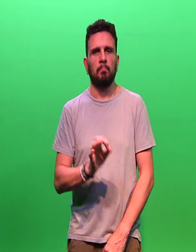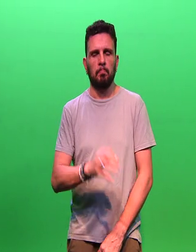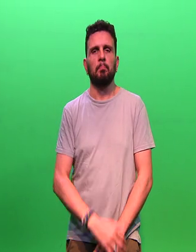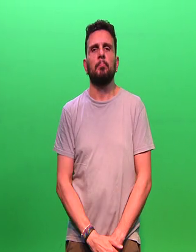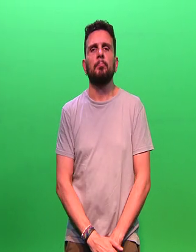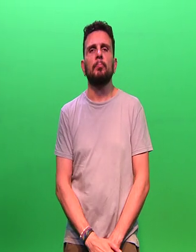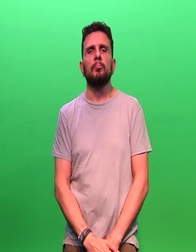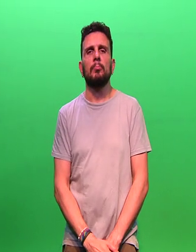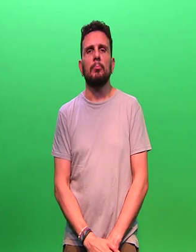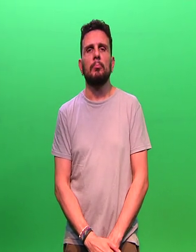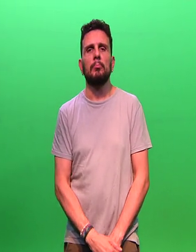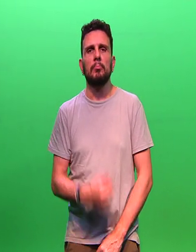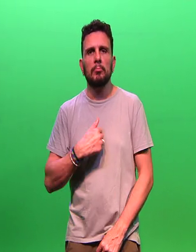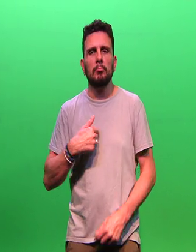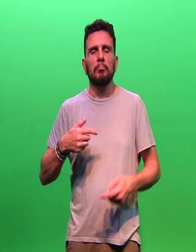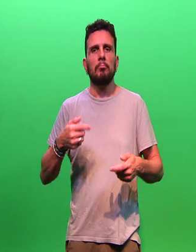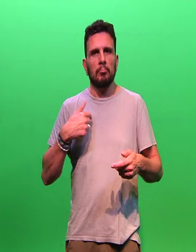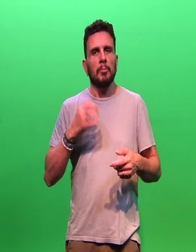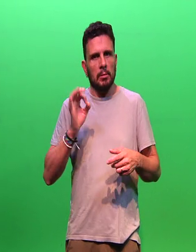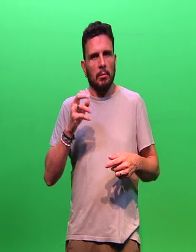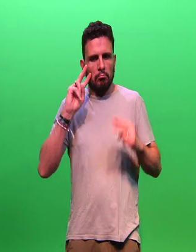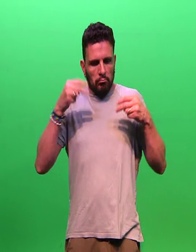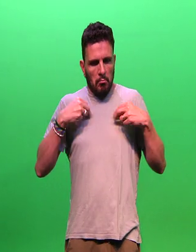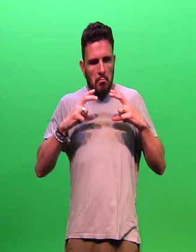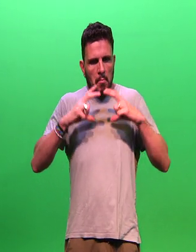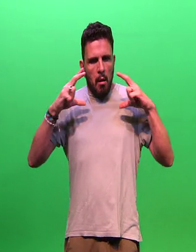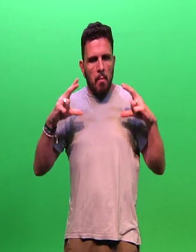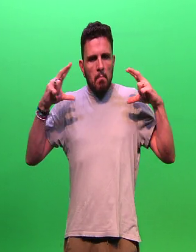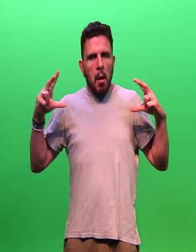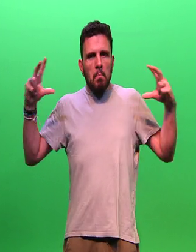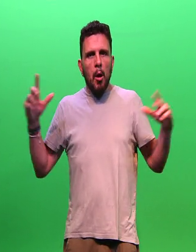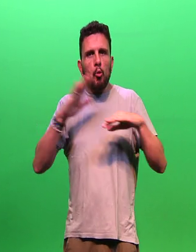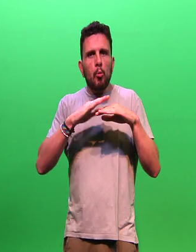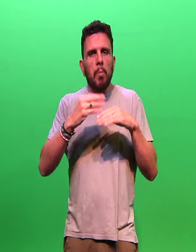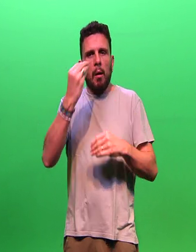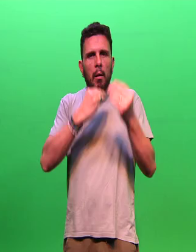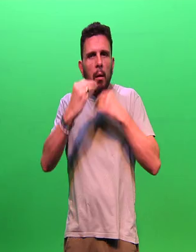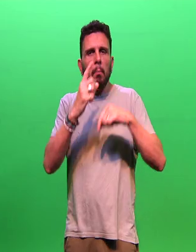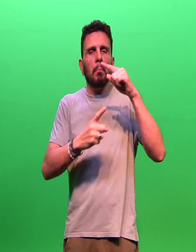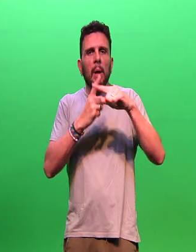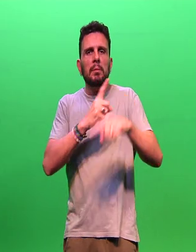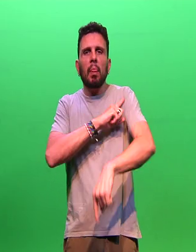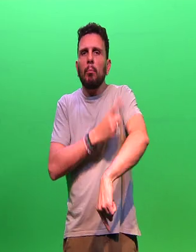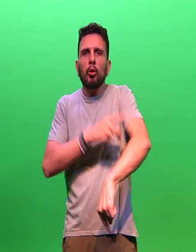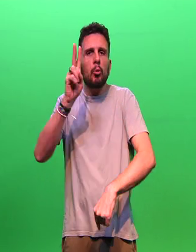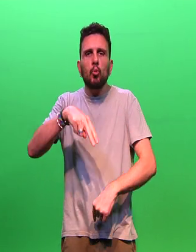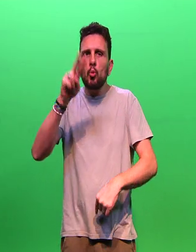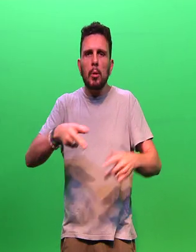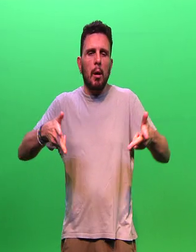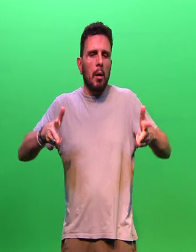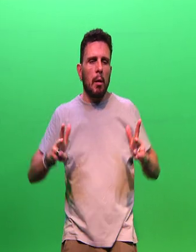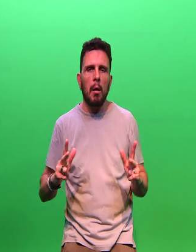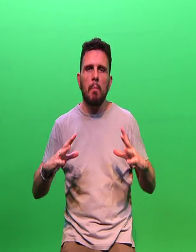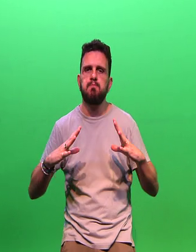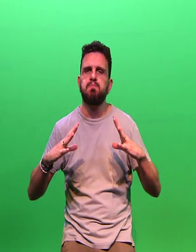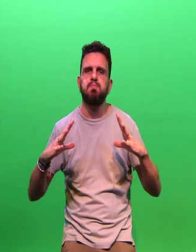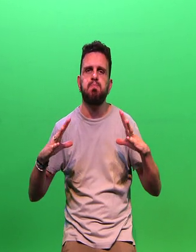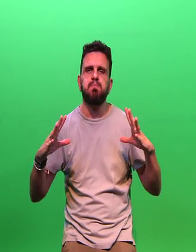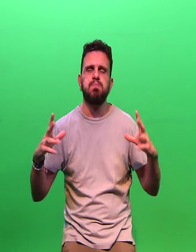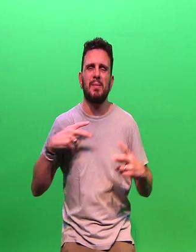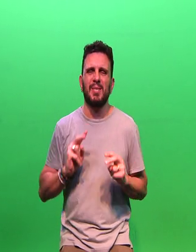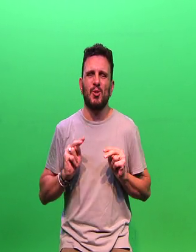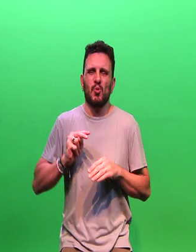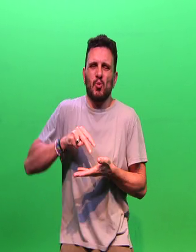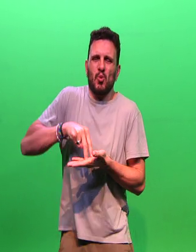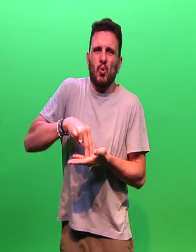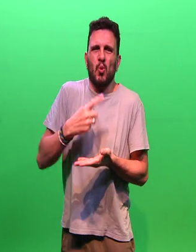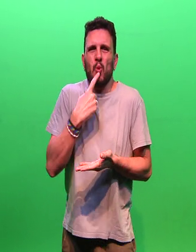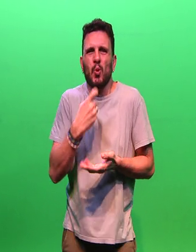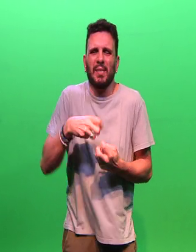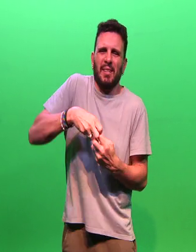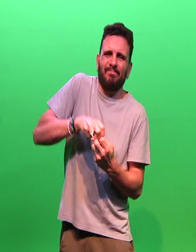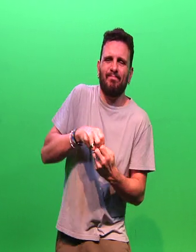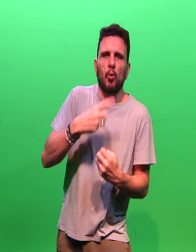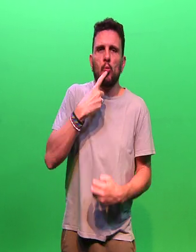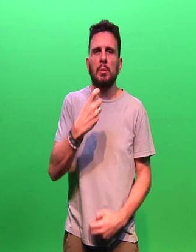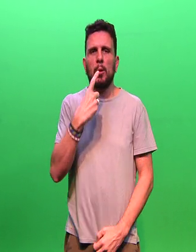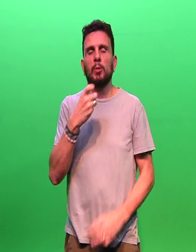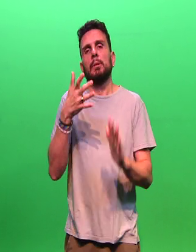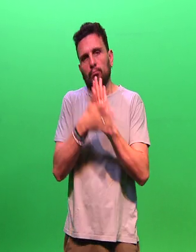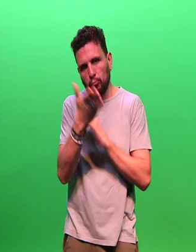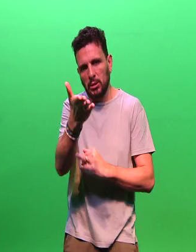Sí. Sí, sí, veig que m'estic engreixant perquè menjo molt i no faig mai esport, quan estic assegut i em vull aixecar em costa fer el moviment amb el genoll, per això.